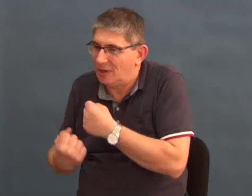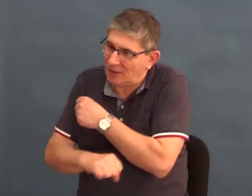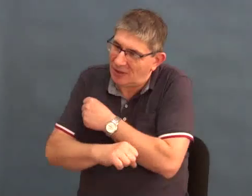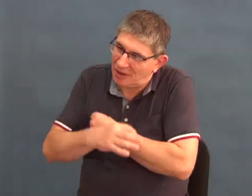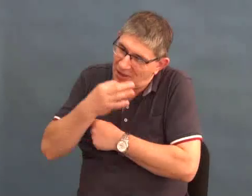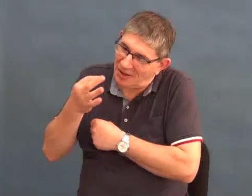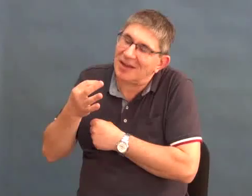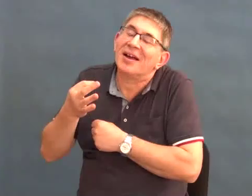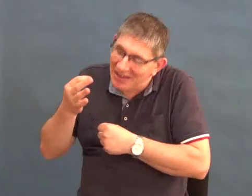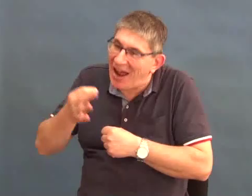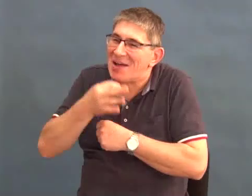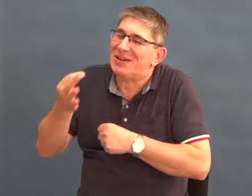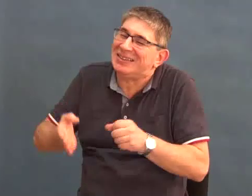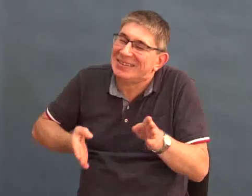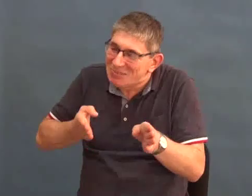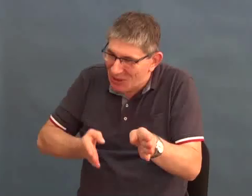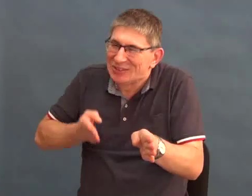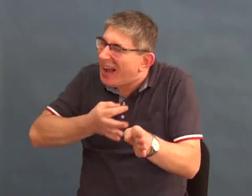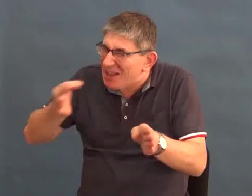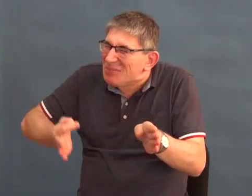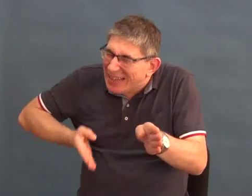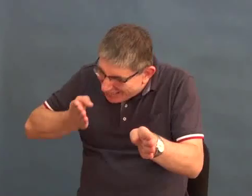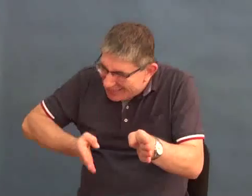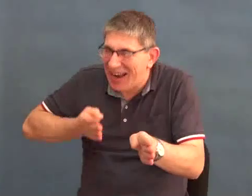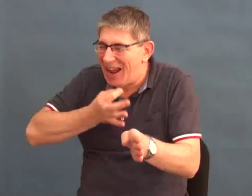Zamiast tego lepiej jechać pociągiem.